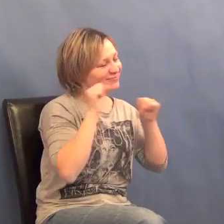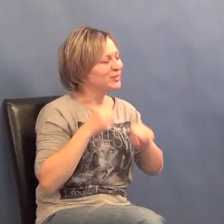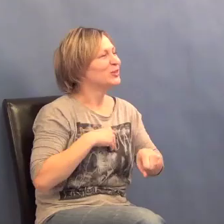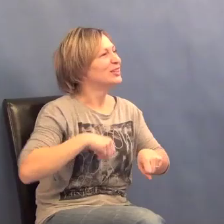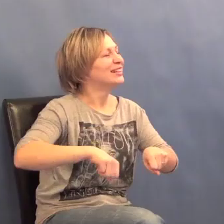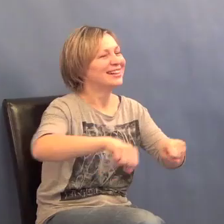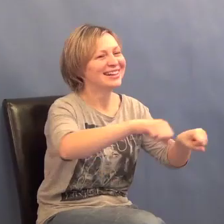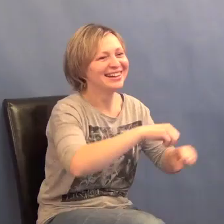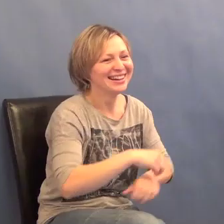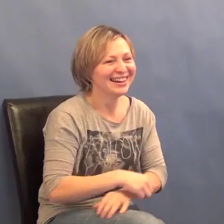Spacer z wózkiem to czemu nie.